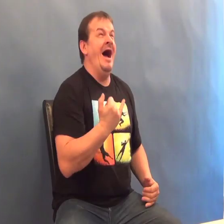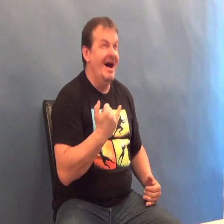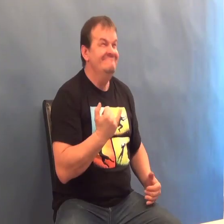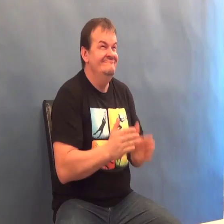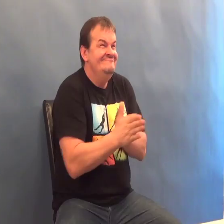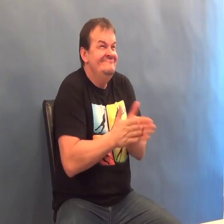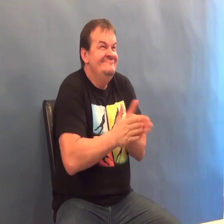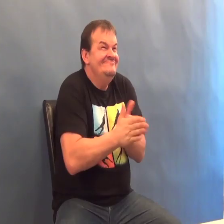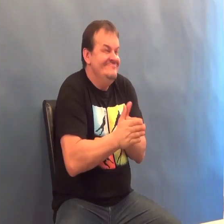I zaciera ręce.